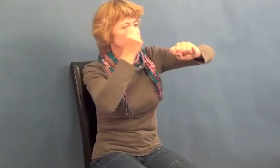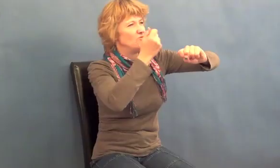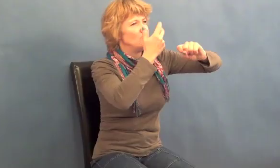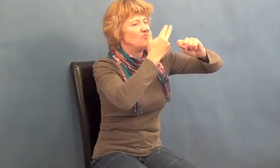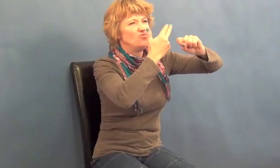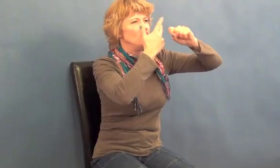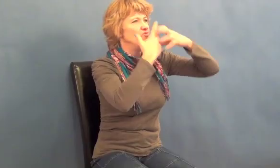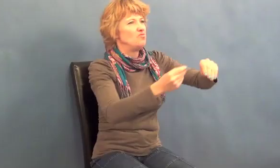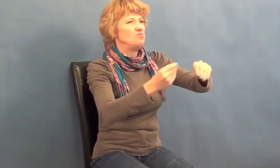Ale wycofał się.